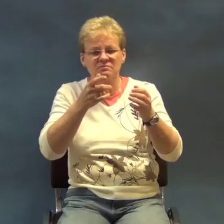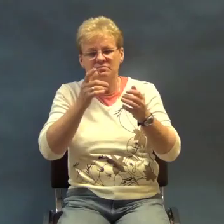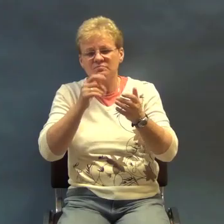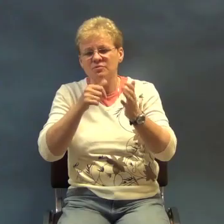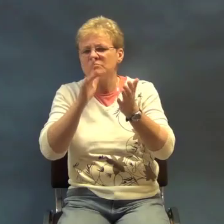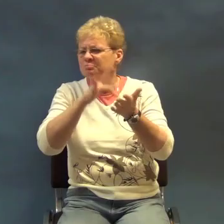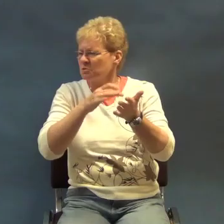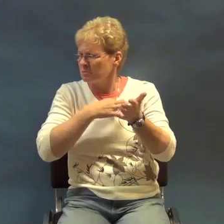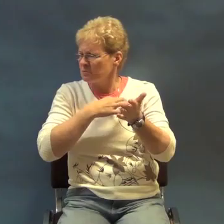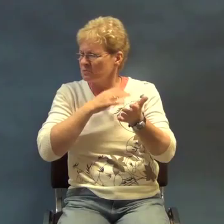Obojętnie jakie to miejsce?